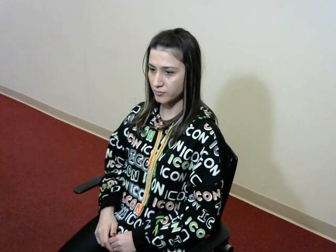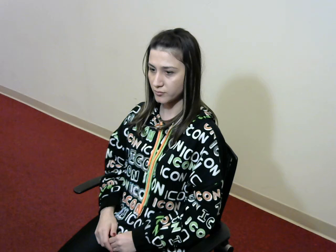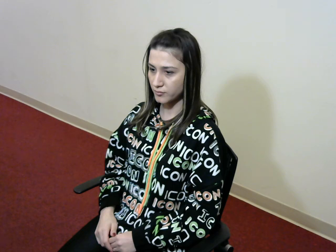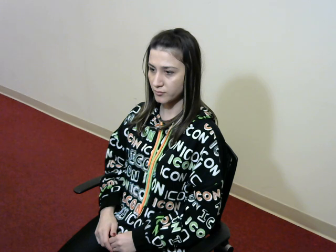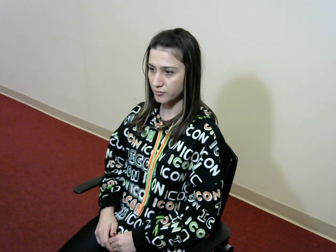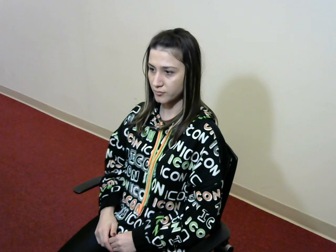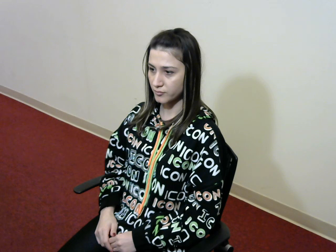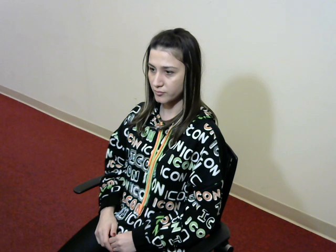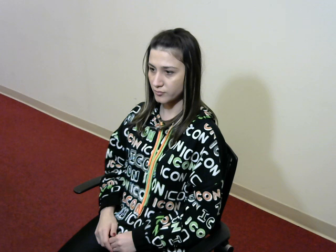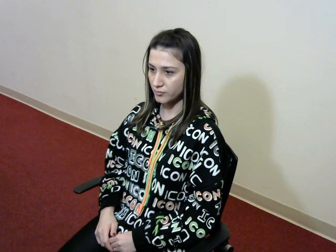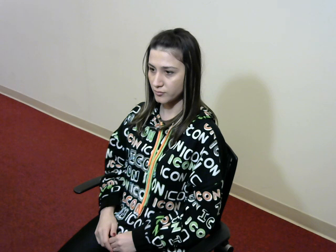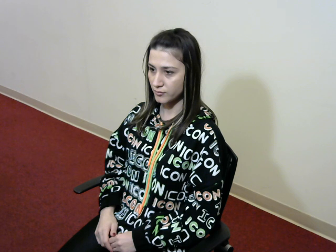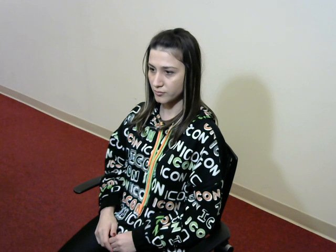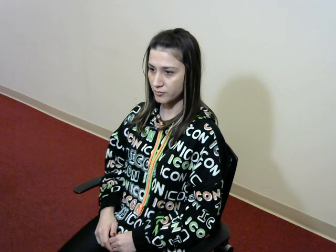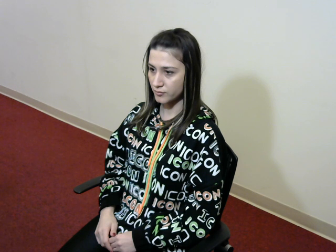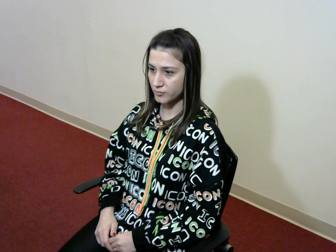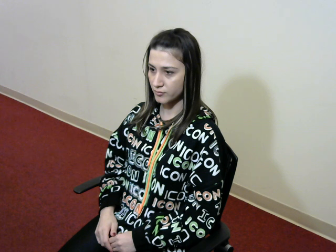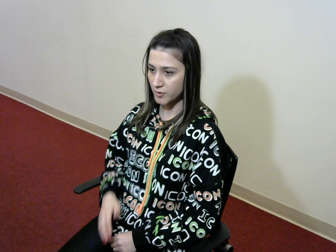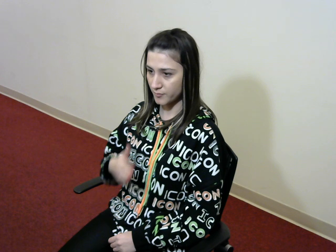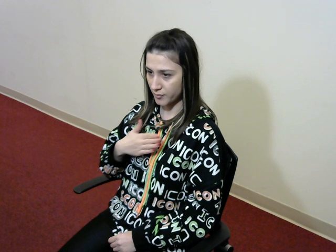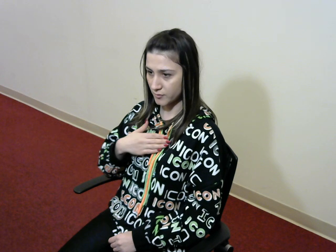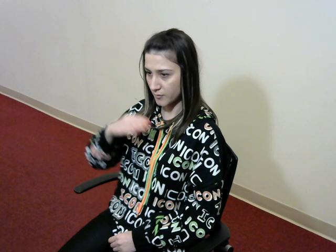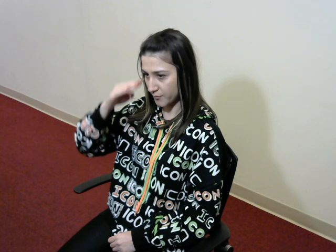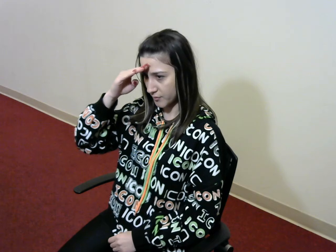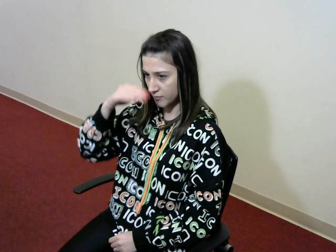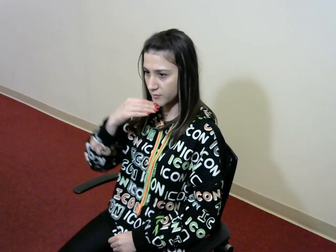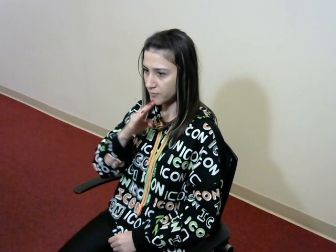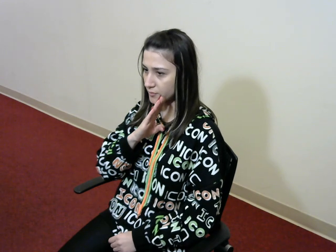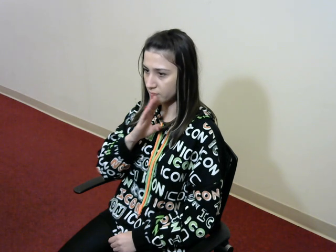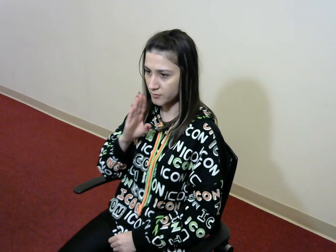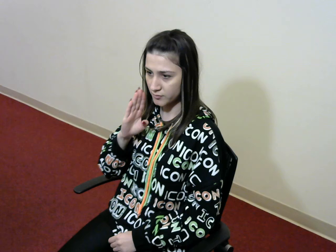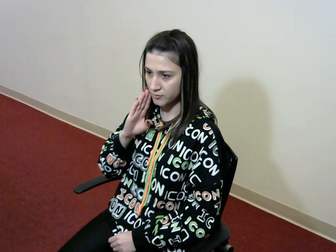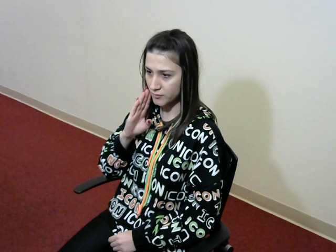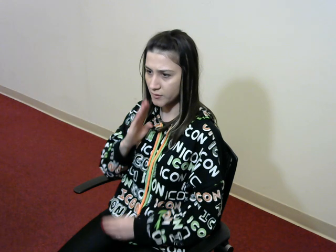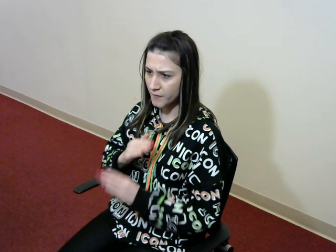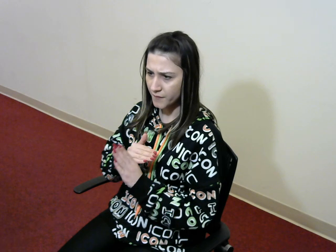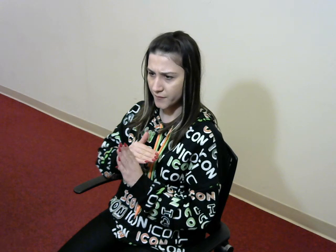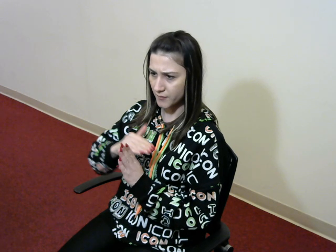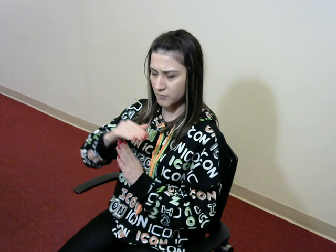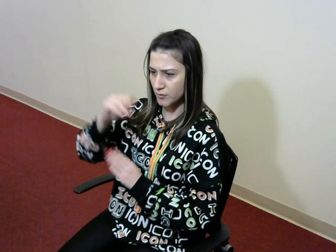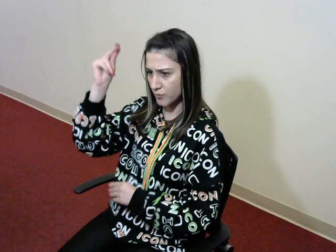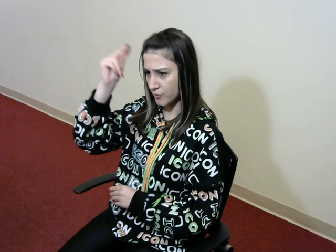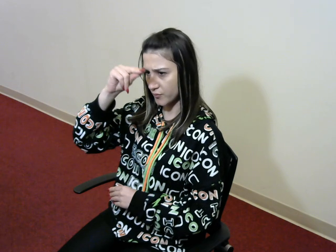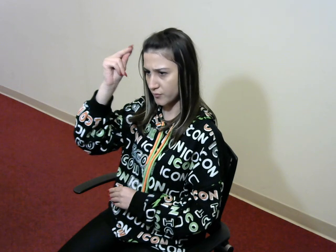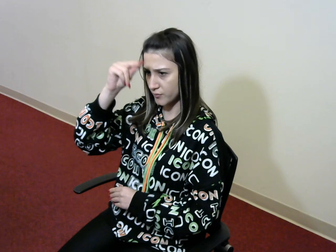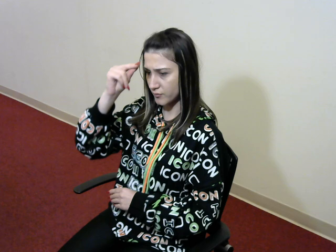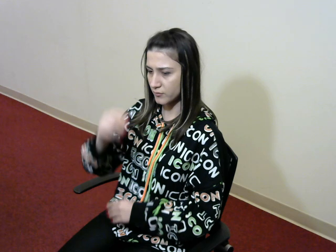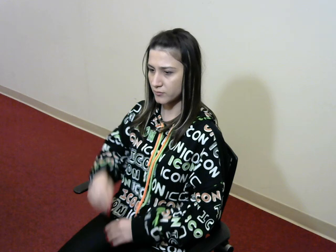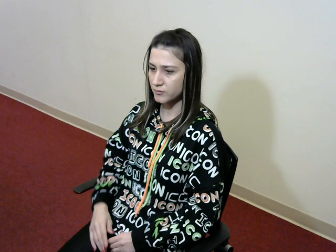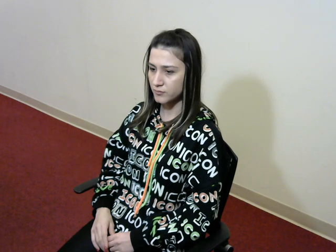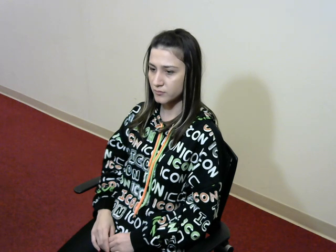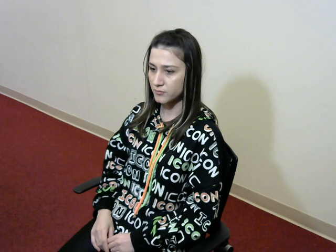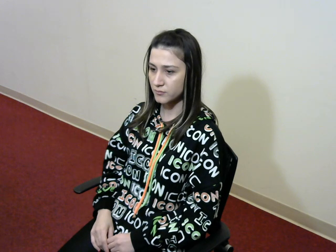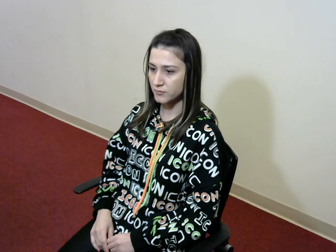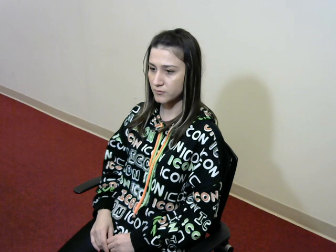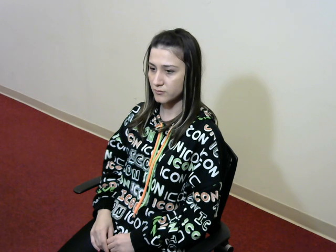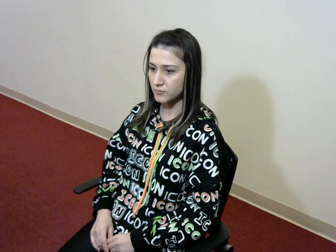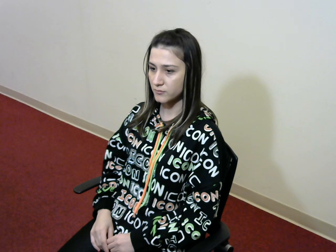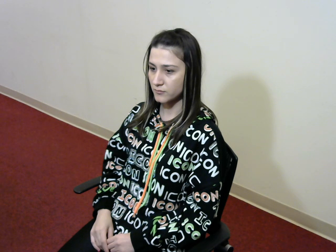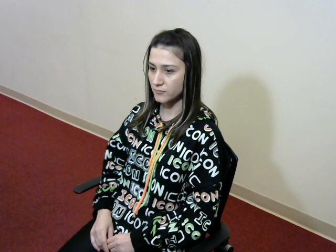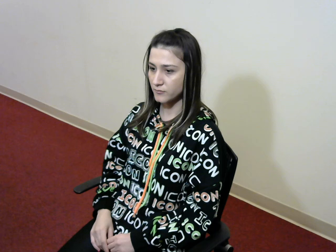Mənim valideynlərim ali təhsillidir